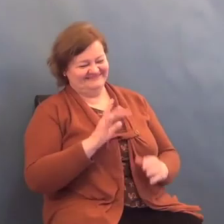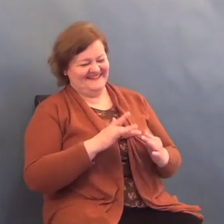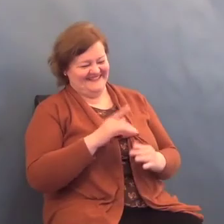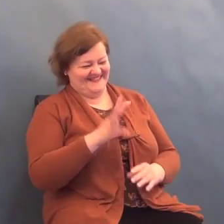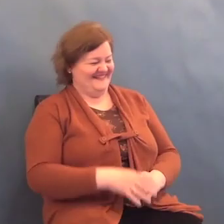Tak, racja.